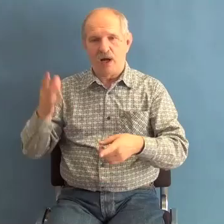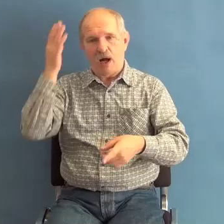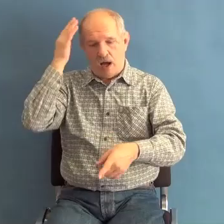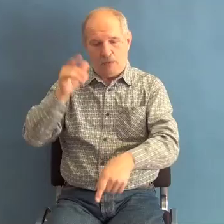Wiem.